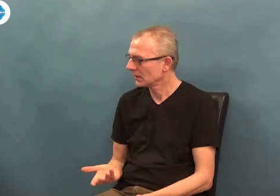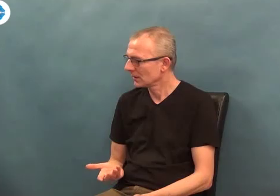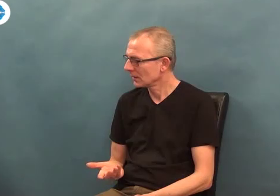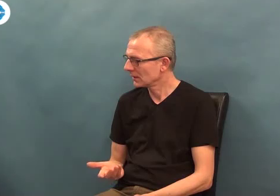Kolega.